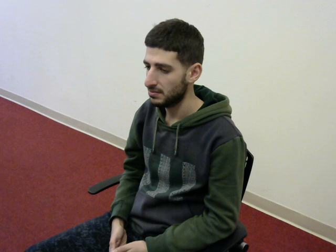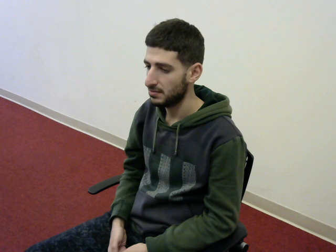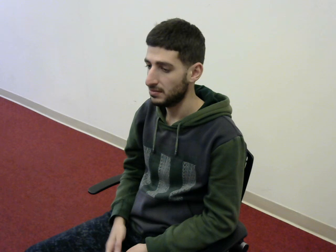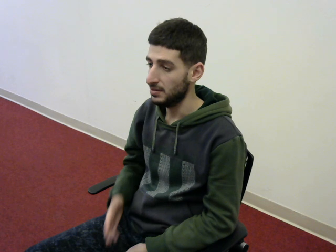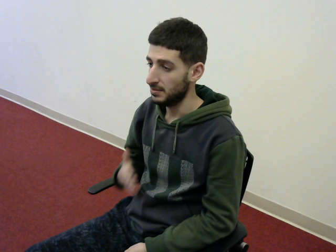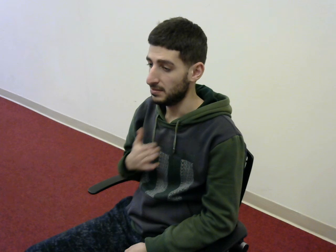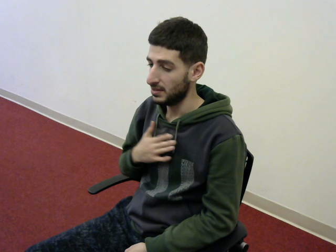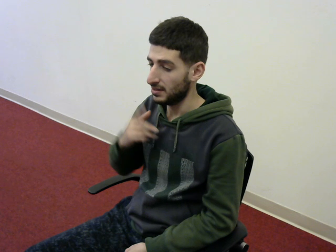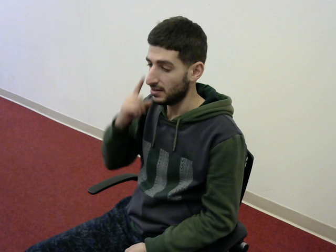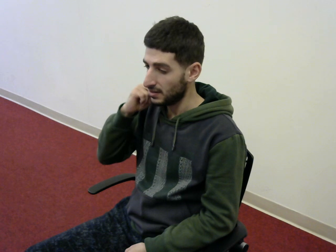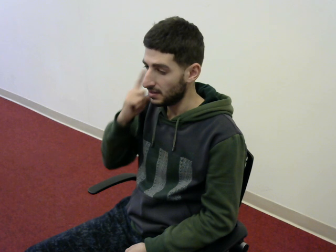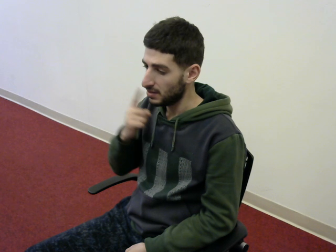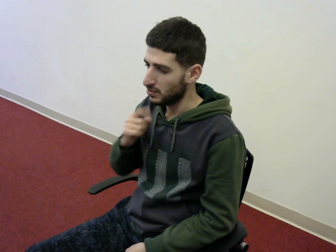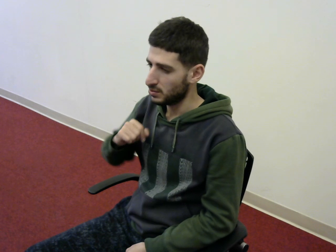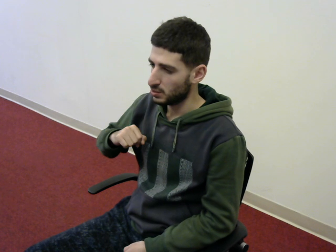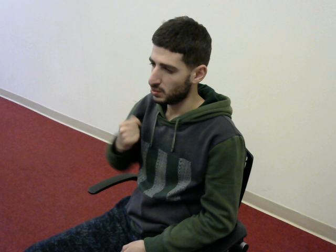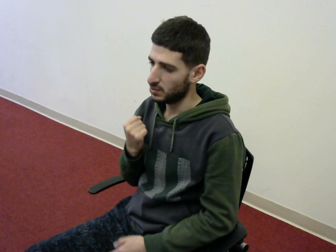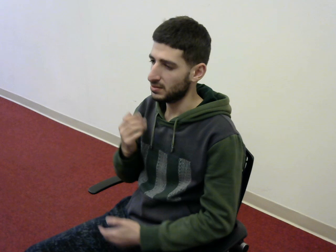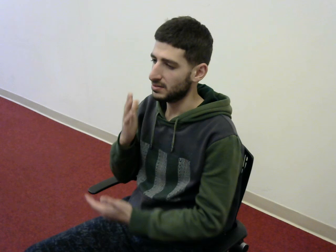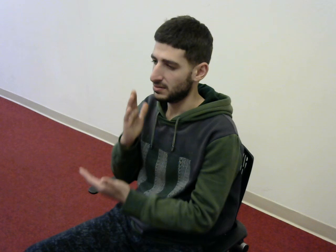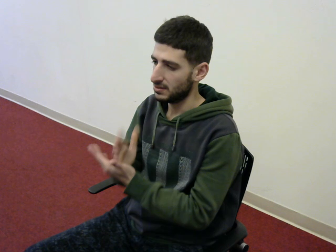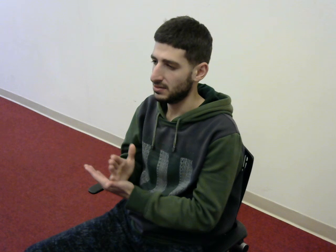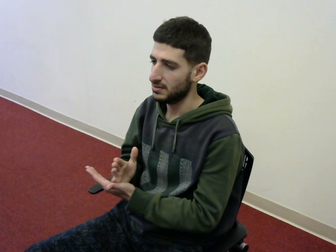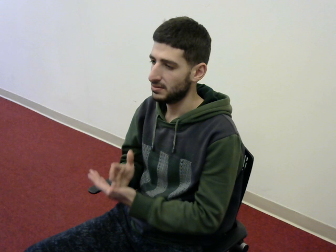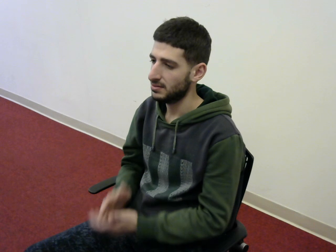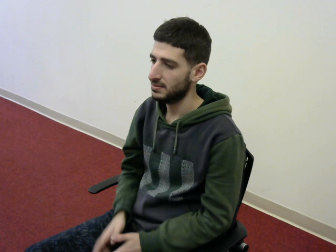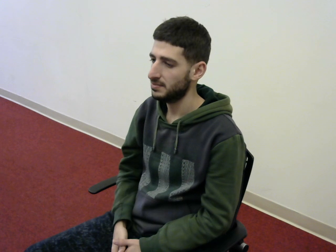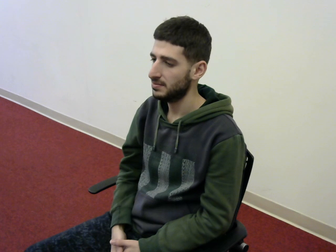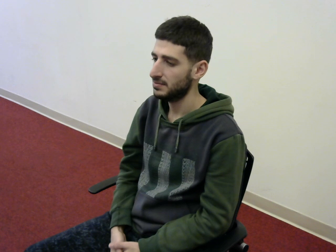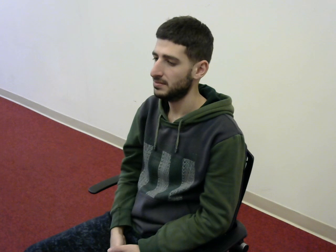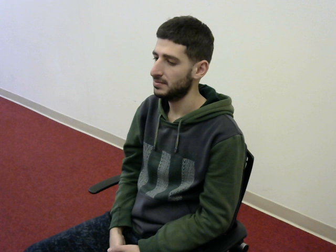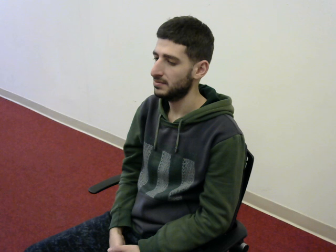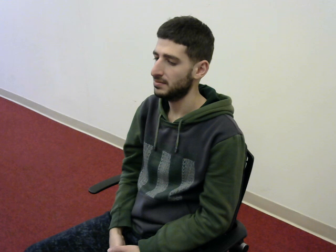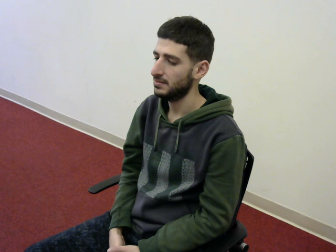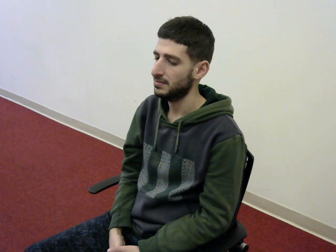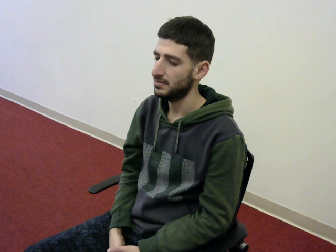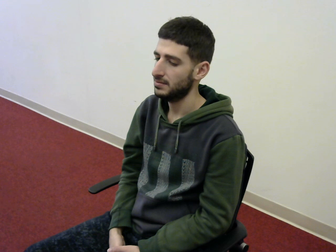Mənim eşitmə məhdudiyyətli dostlarım var